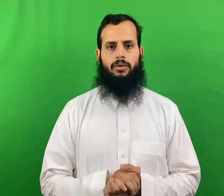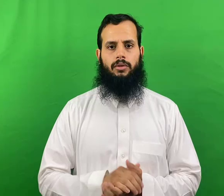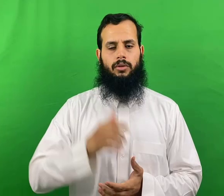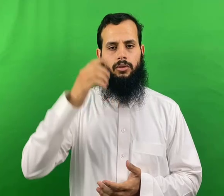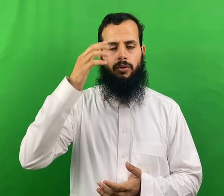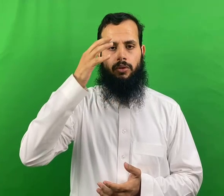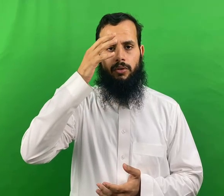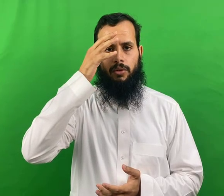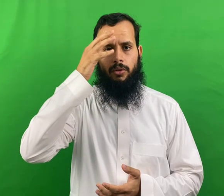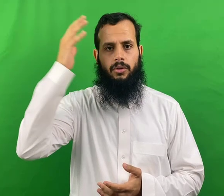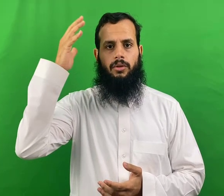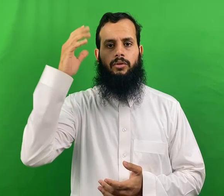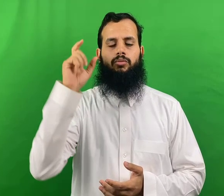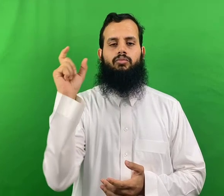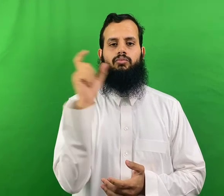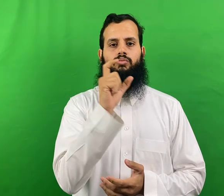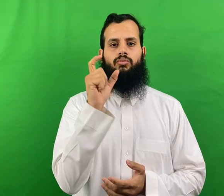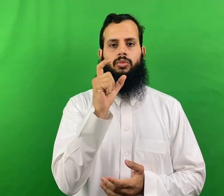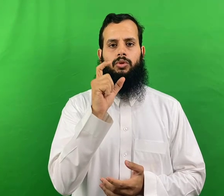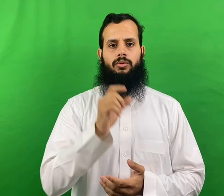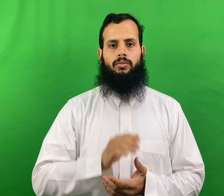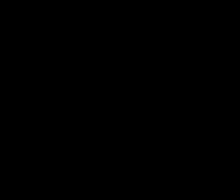مسلم